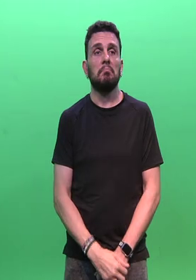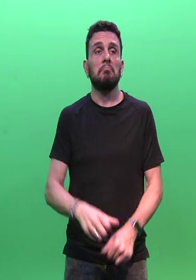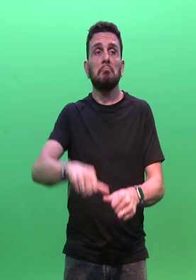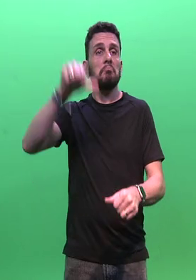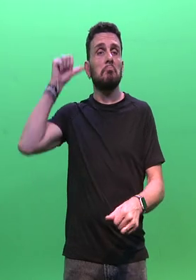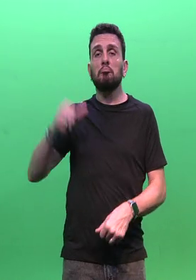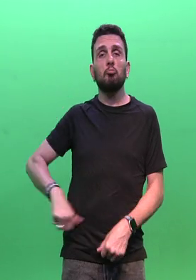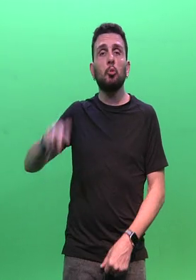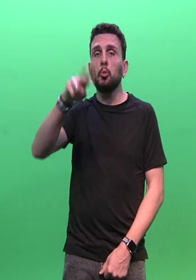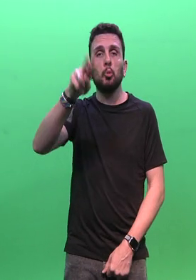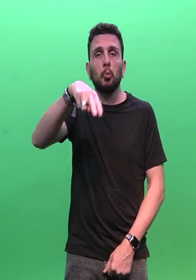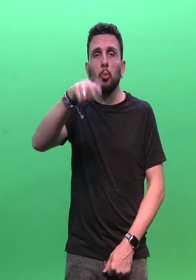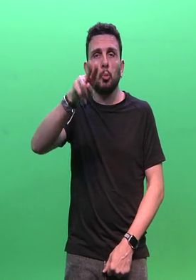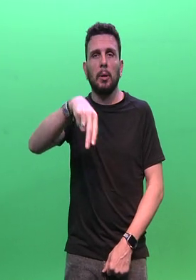No m'han operat mai.